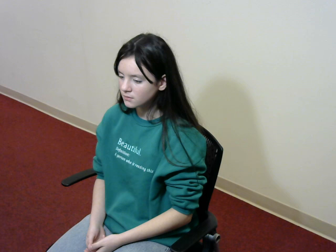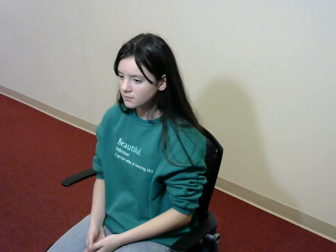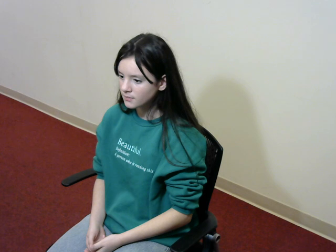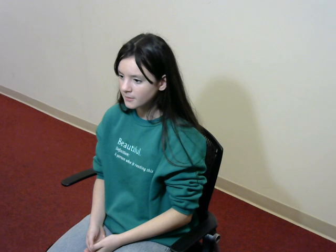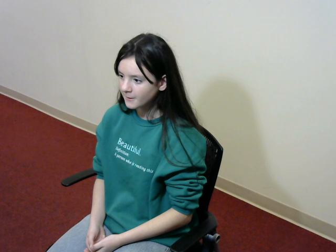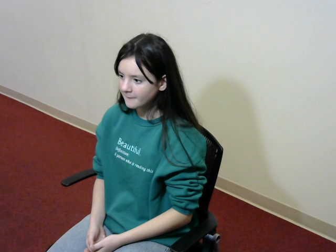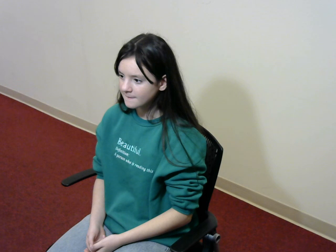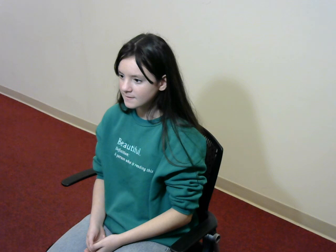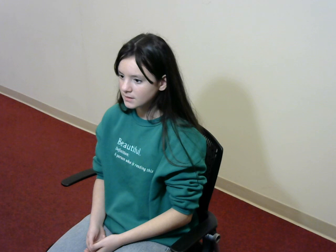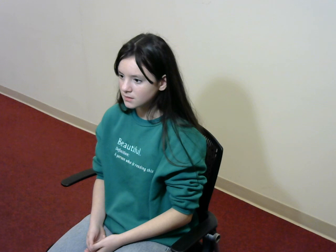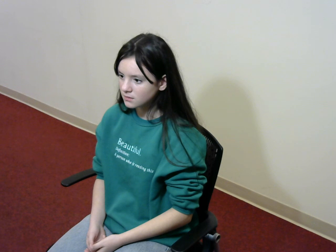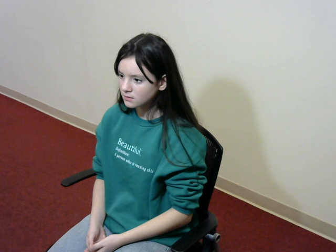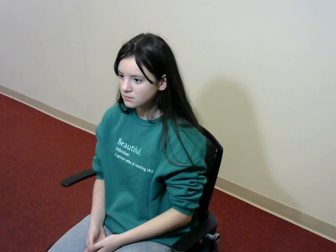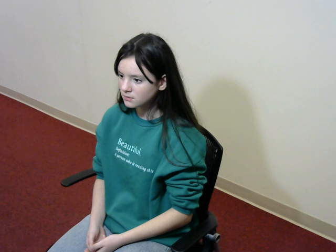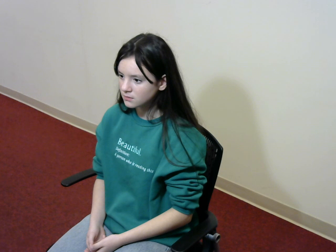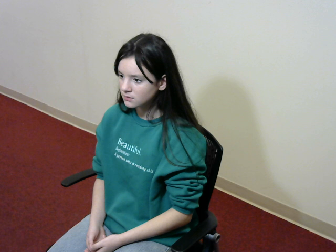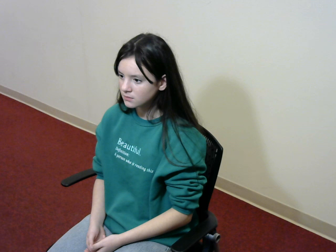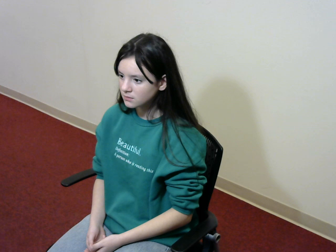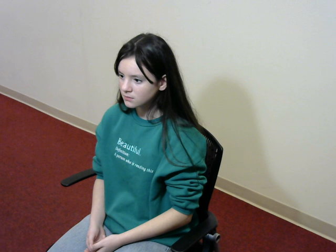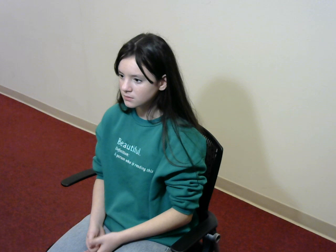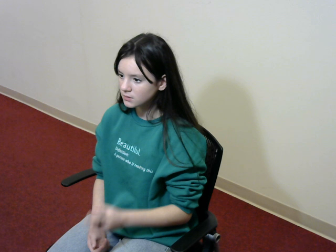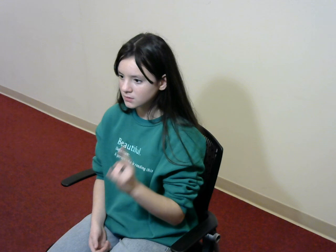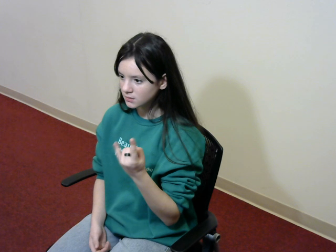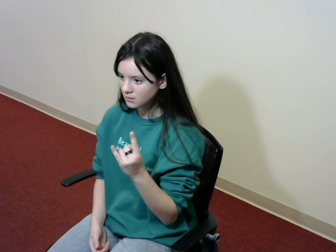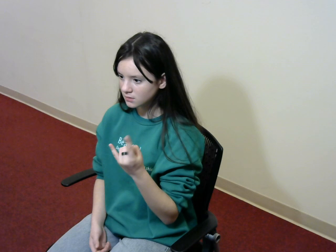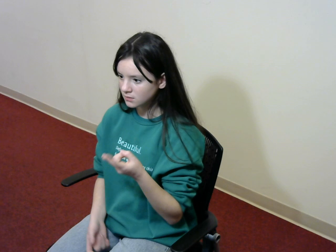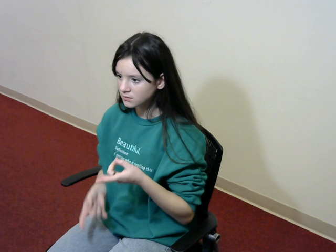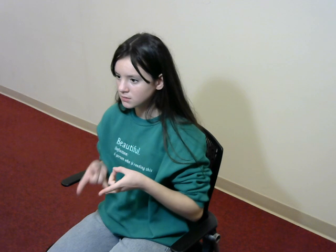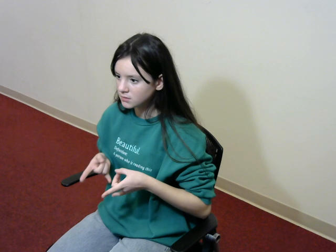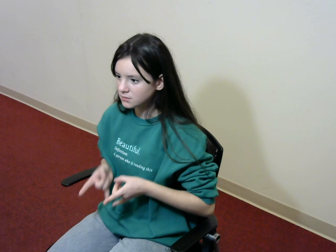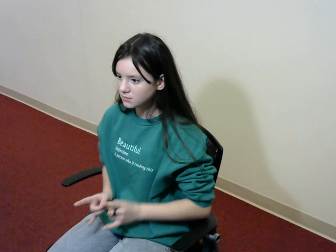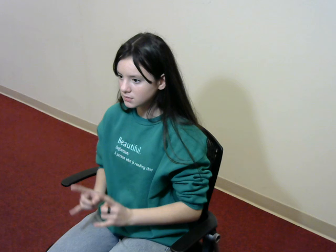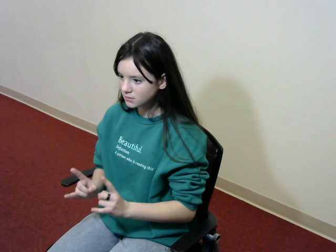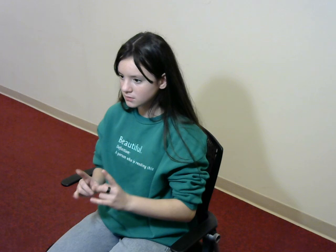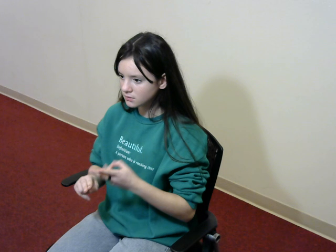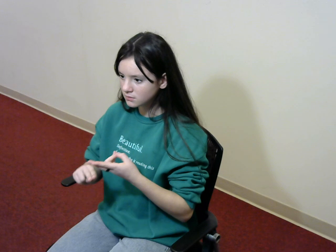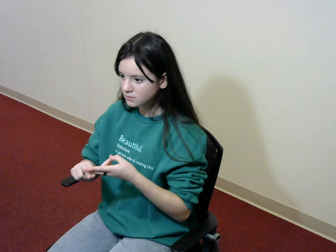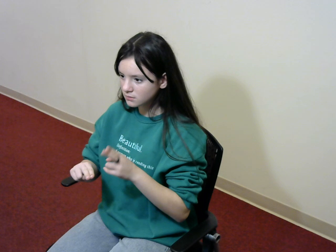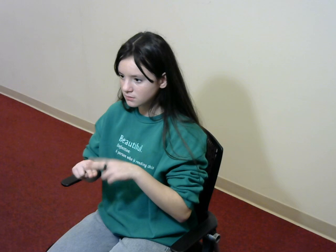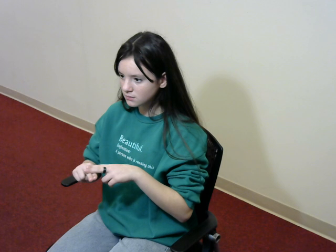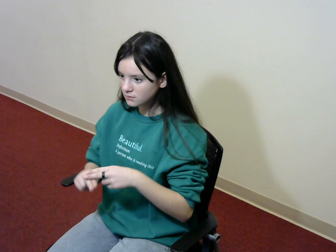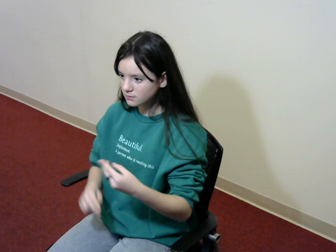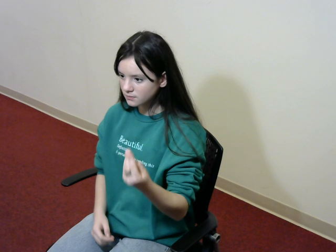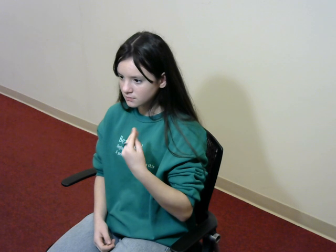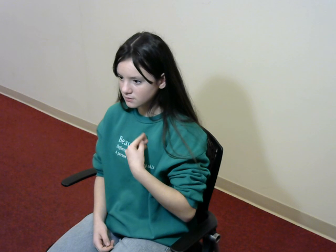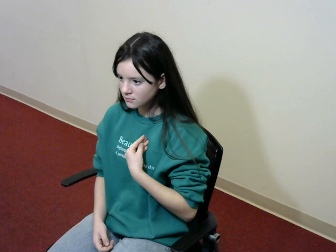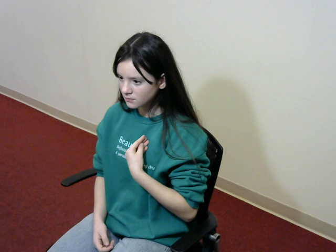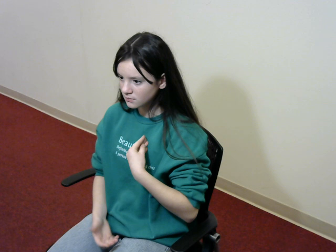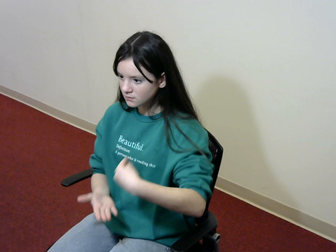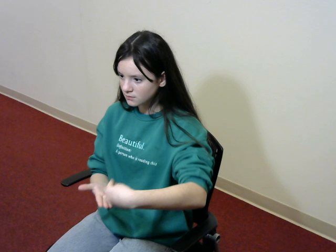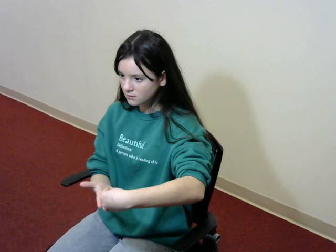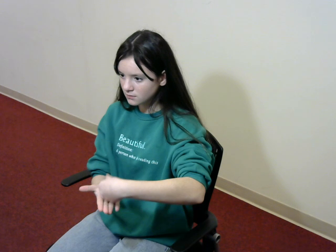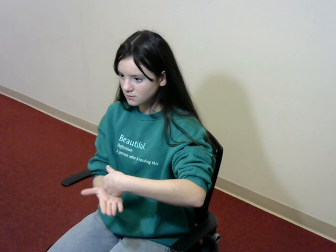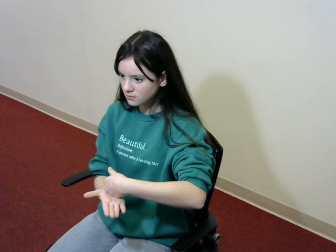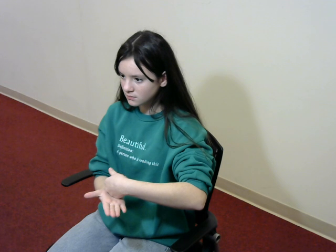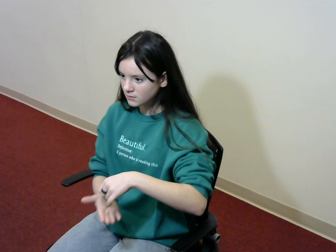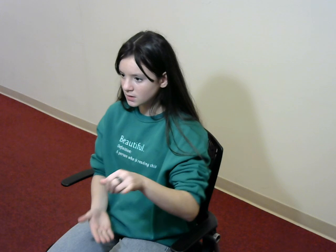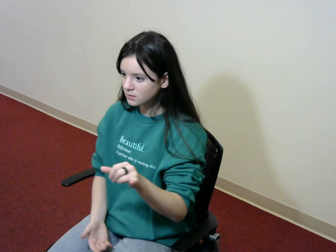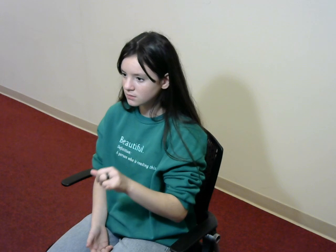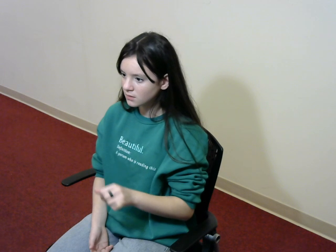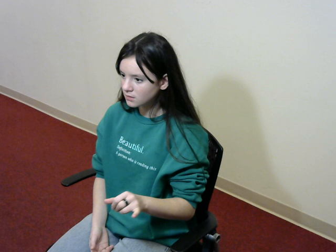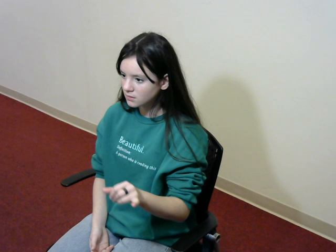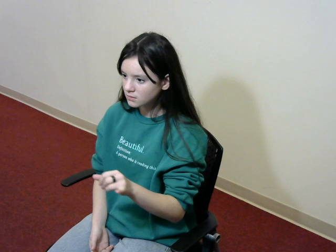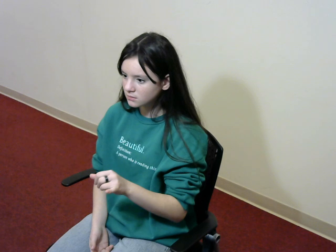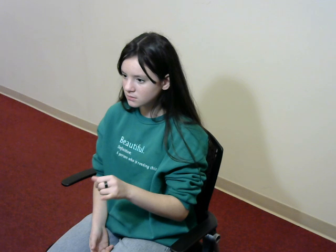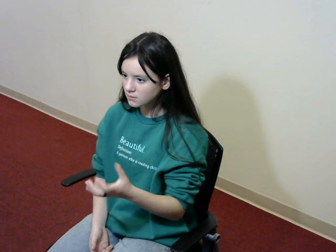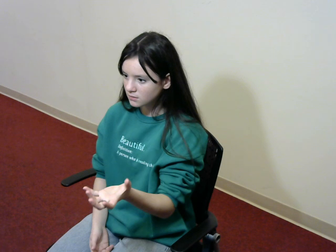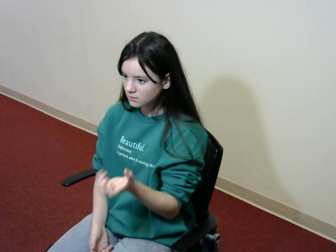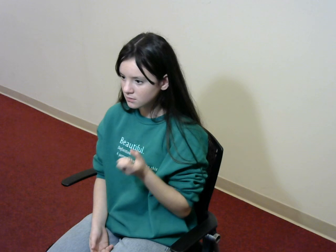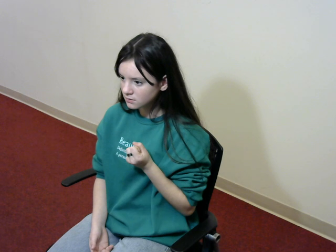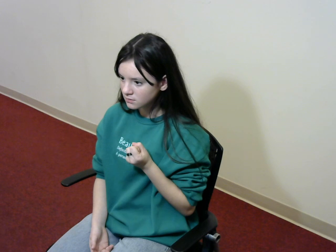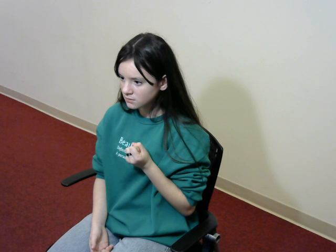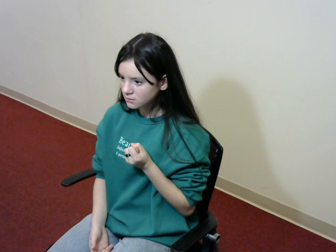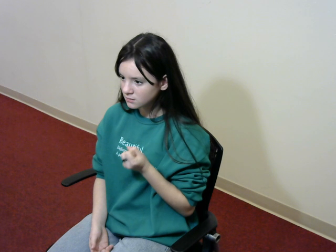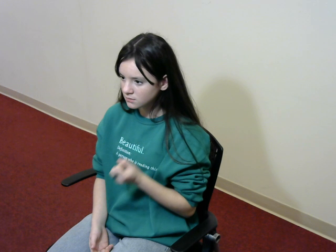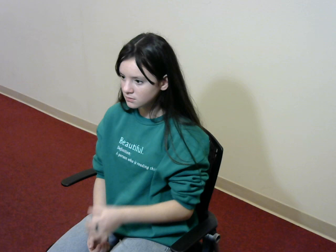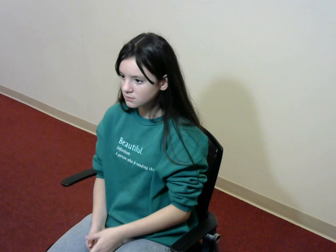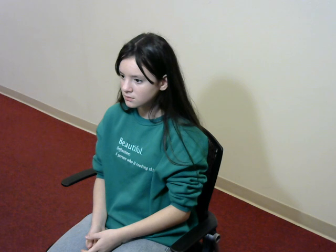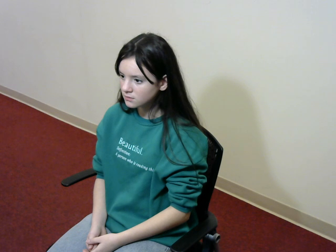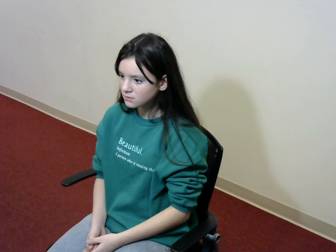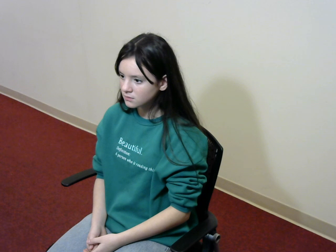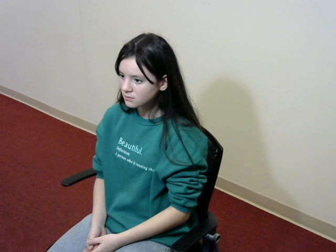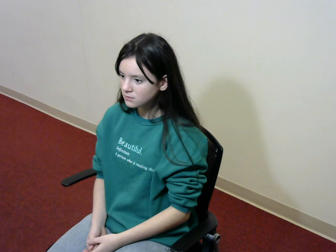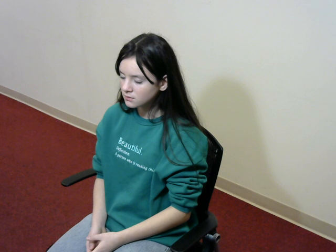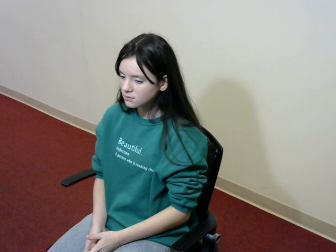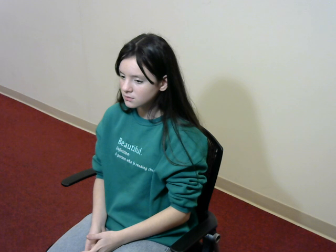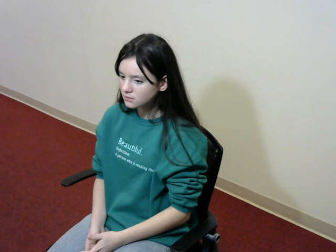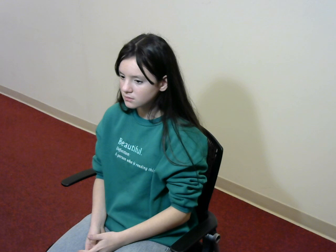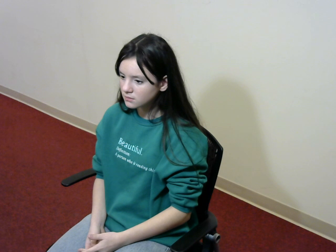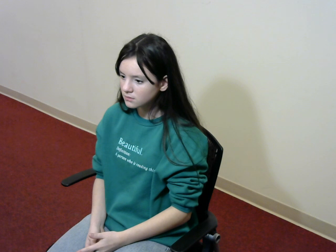Uşağın doğulmasına görə verilən ödəniş hardan alınır?